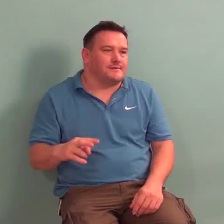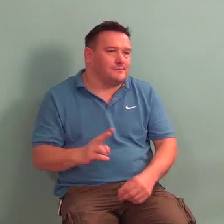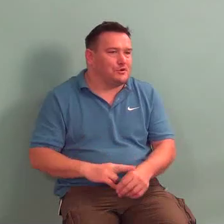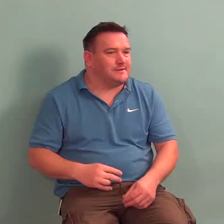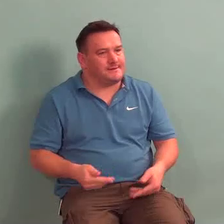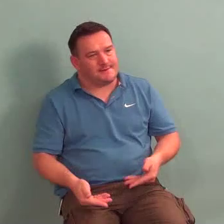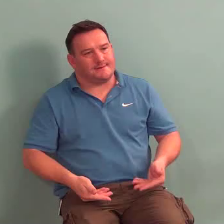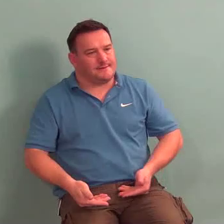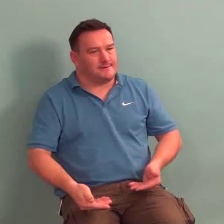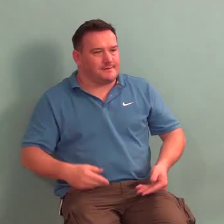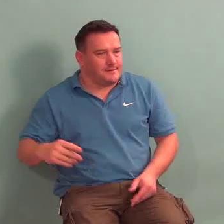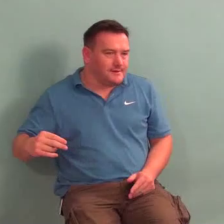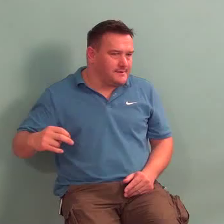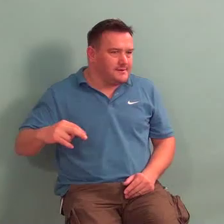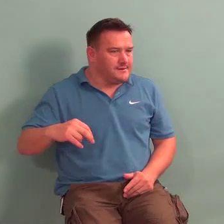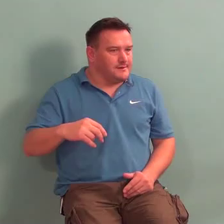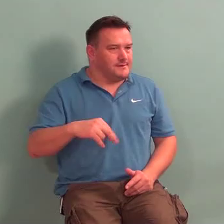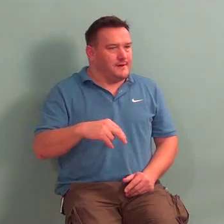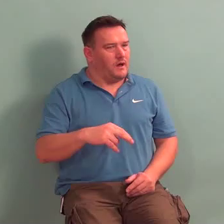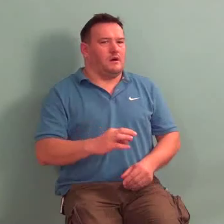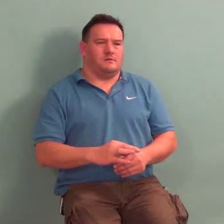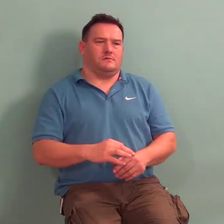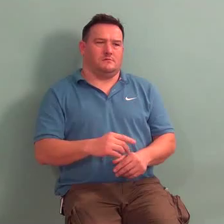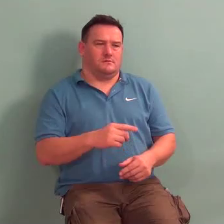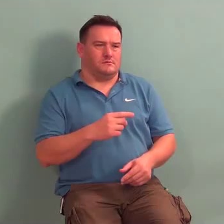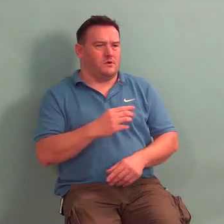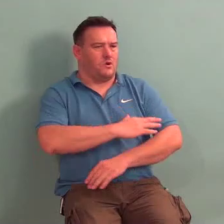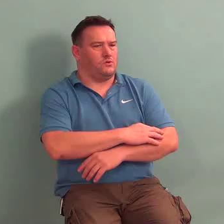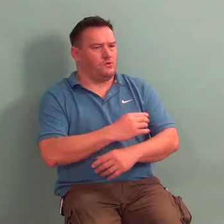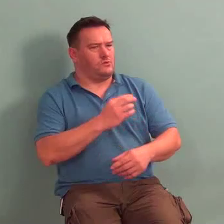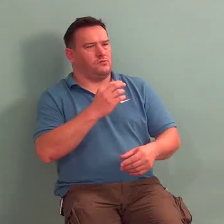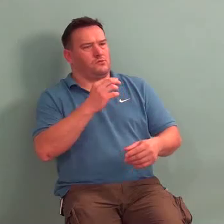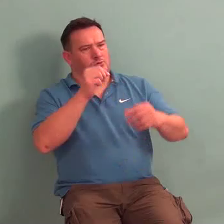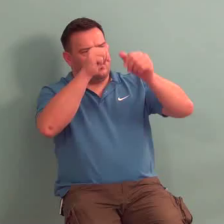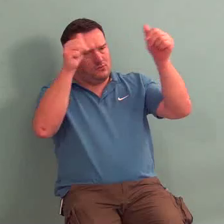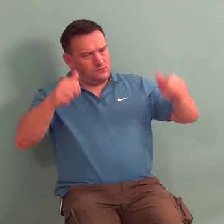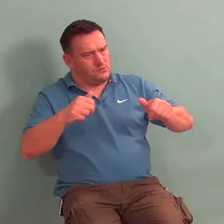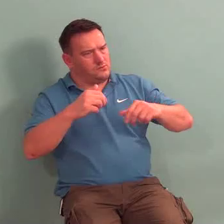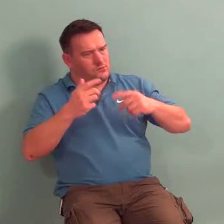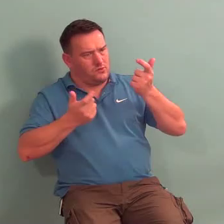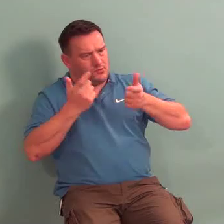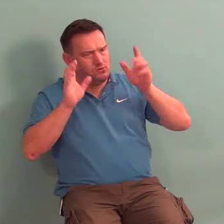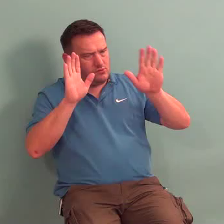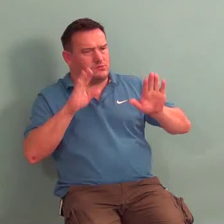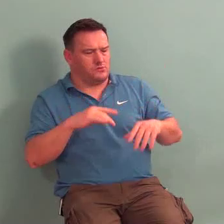Policjant idzie dalej i widzi Chaplina wstawiającego w okno nową szybę.